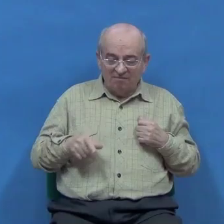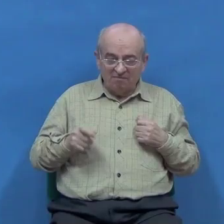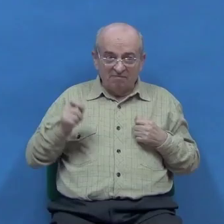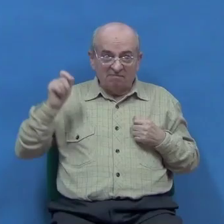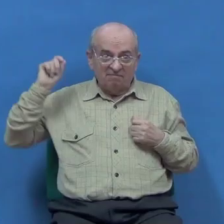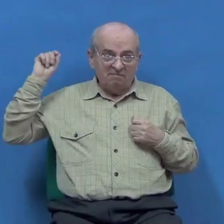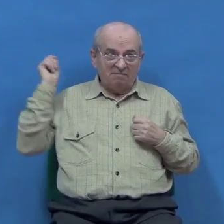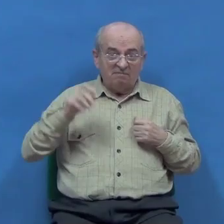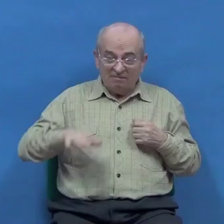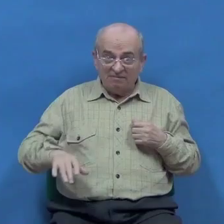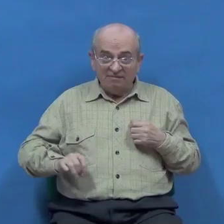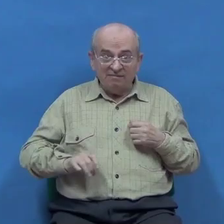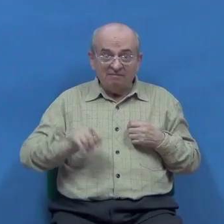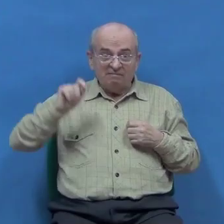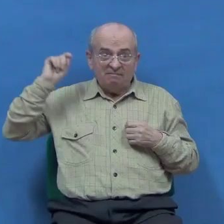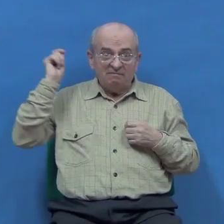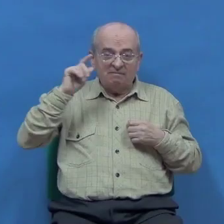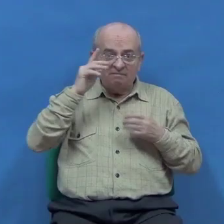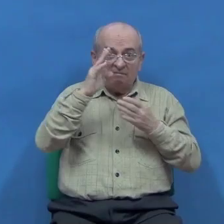Chłopiec rzuca kamieniem i rozbija szybę.